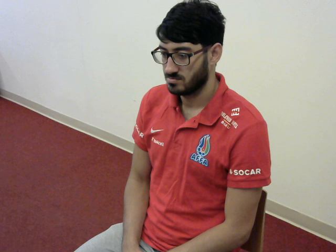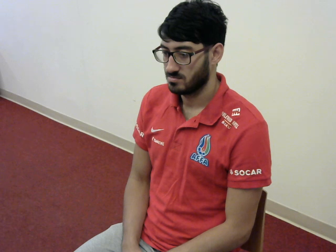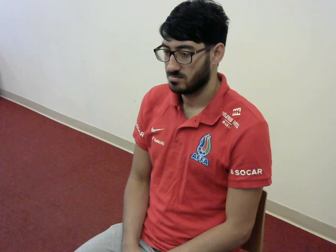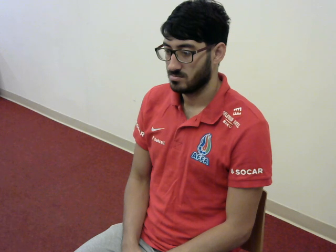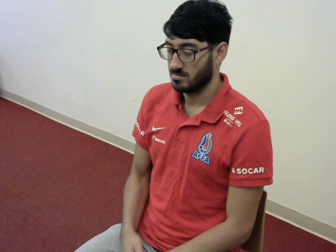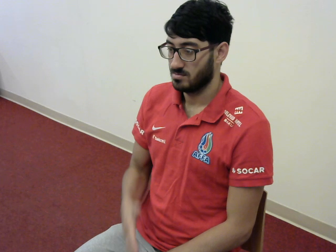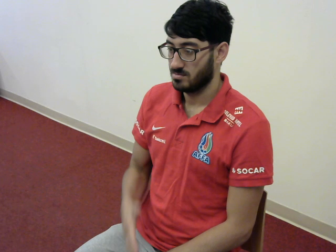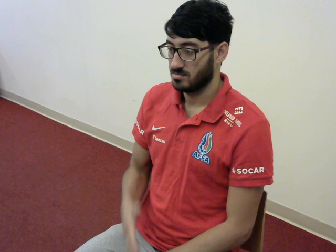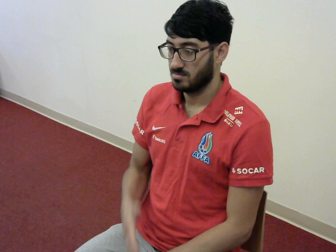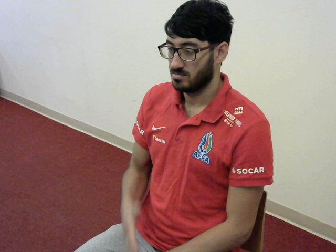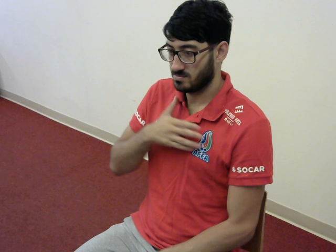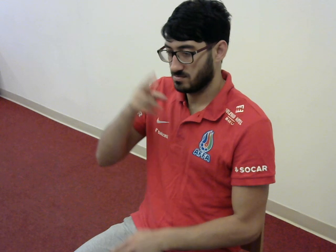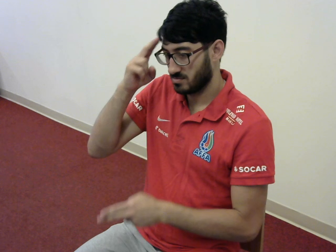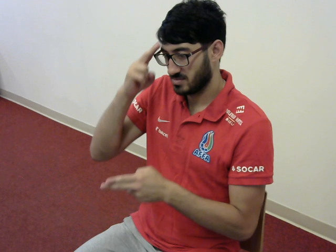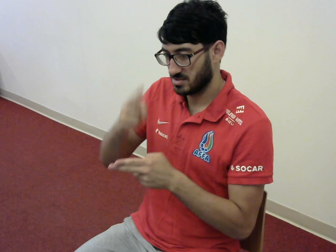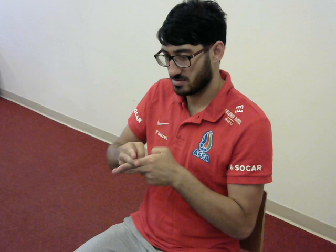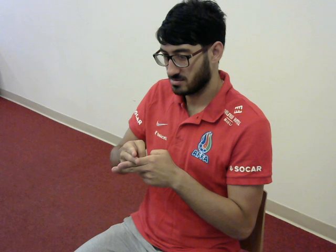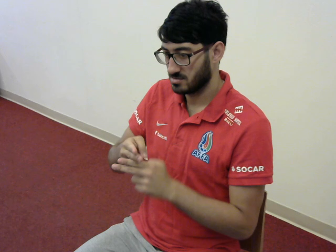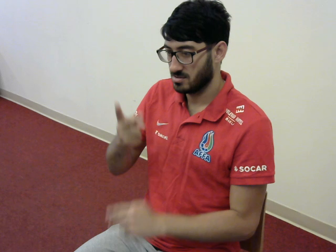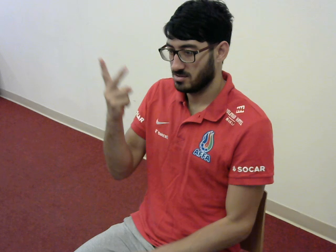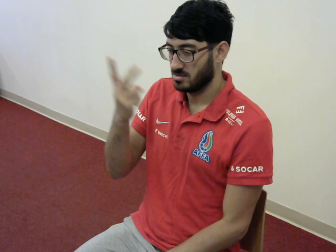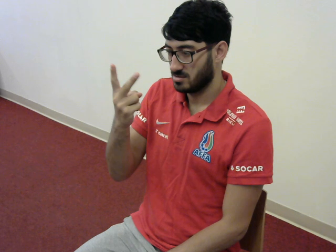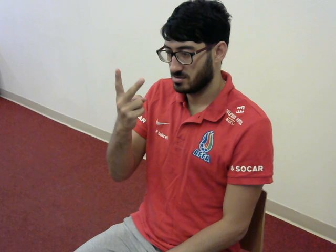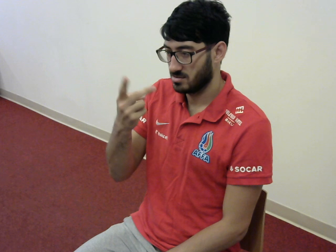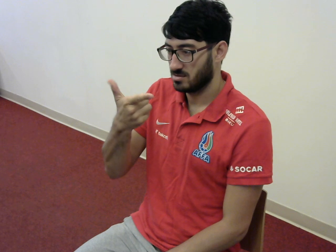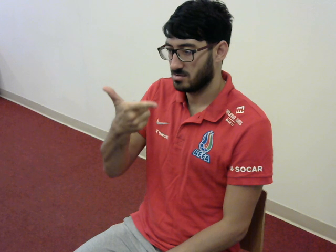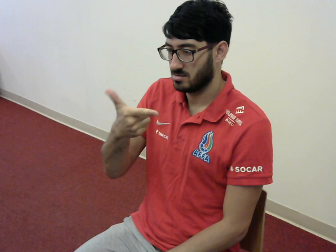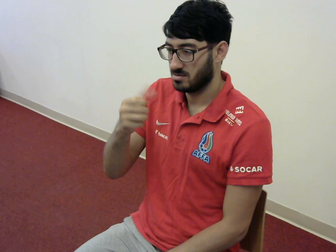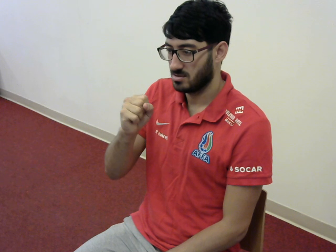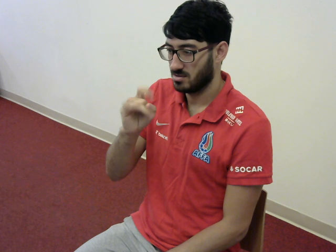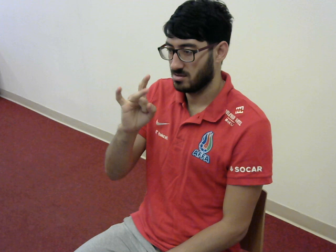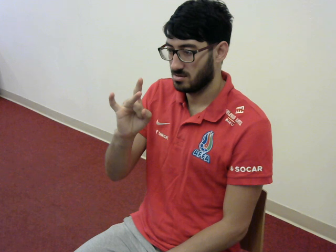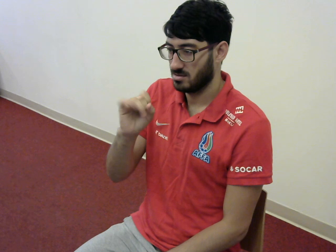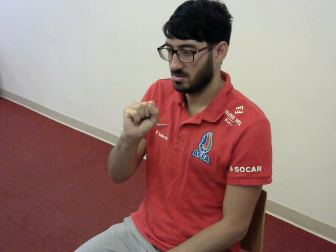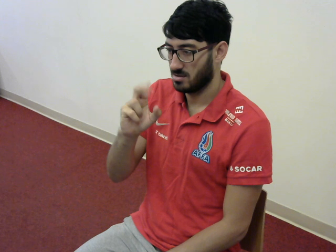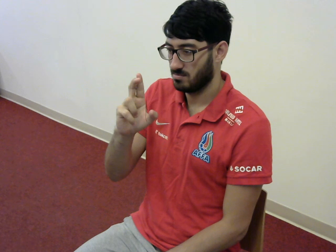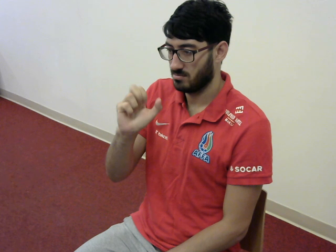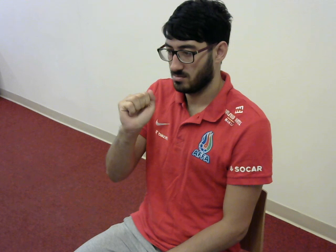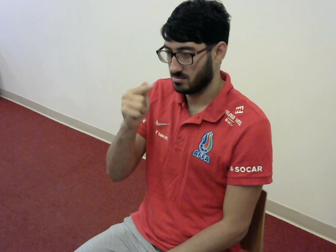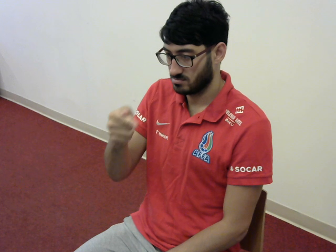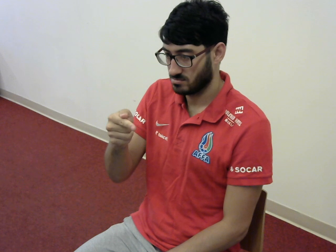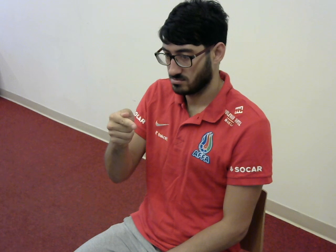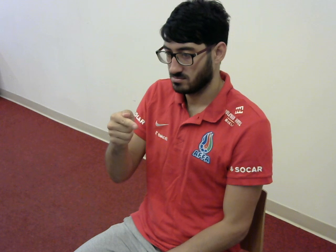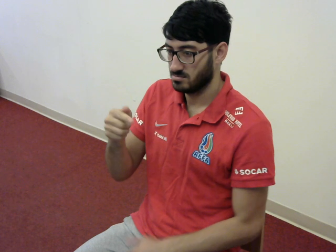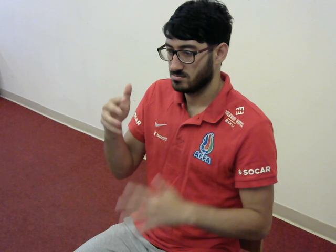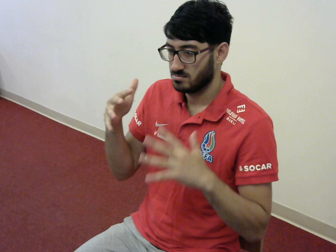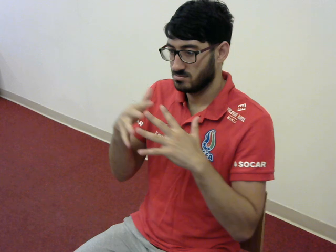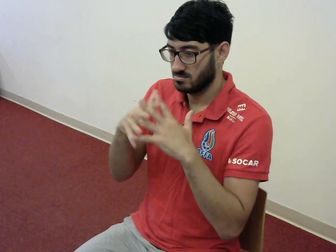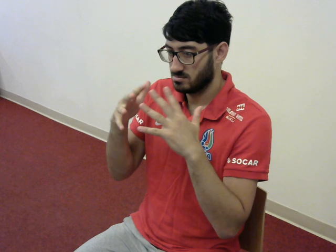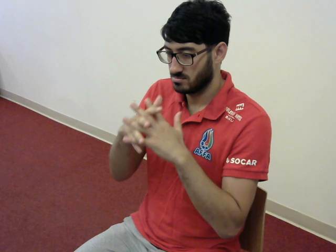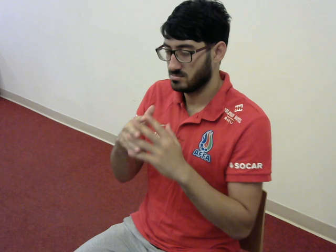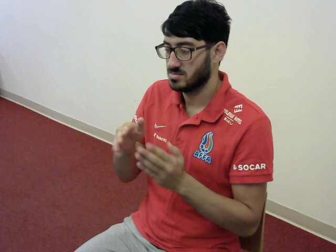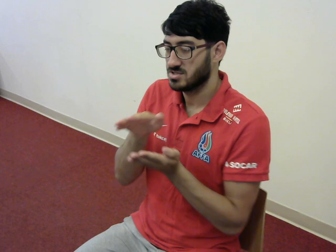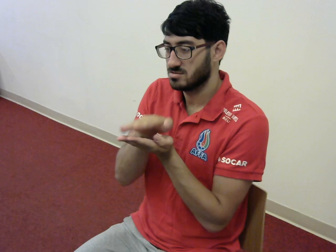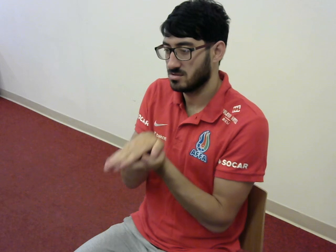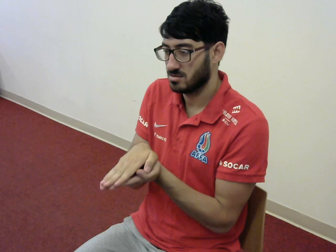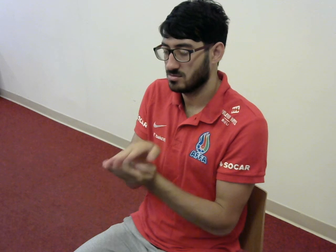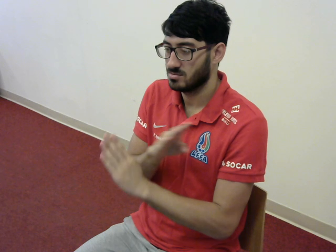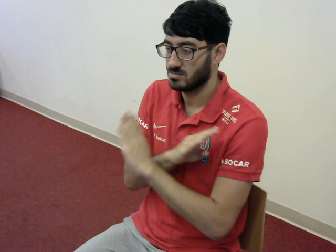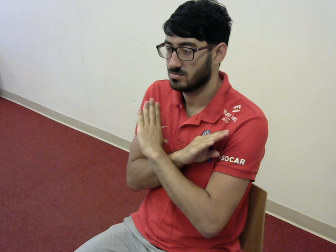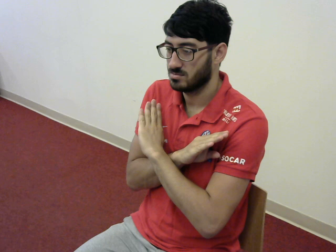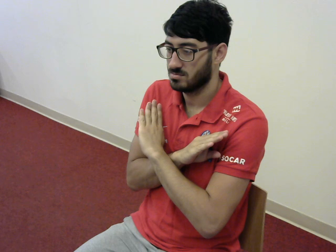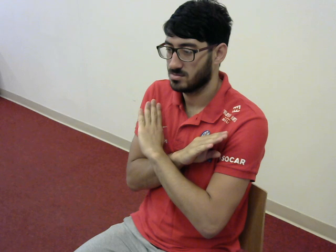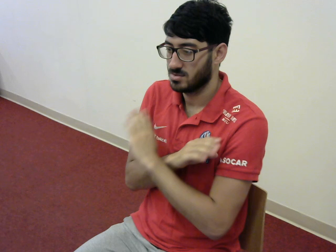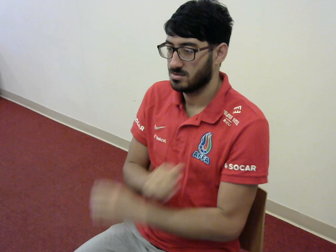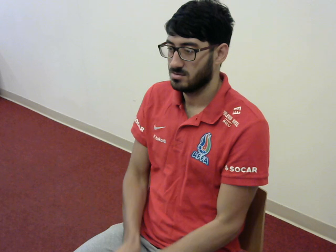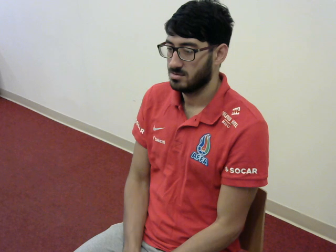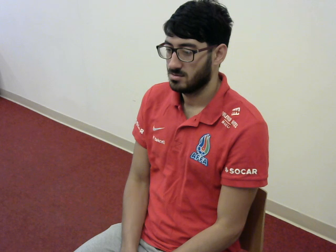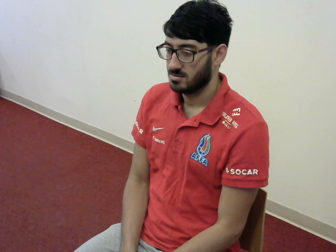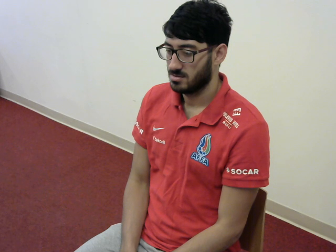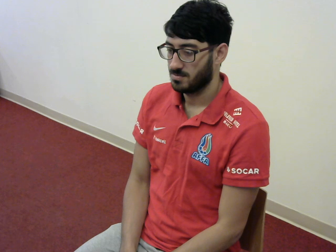Mənim qardaşım 2-ci Qarabağ müharibəsində şəhid olub